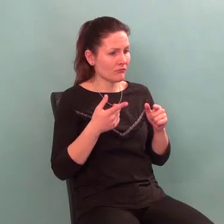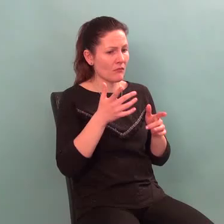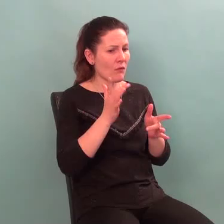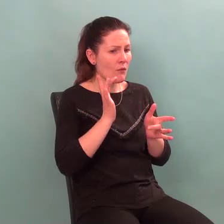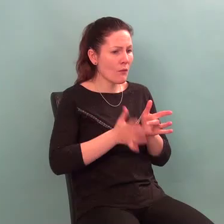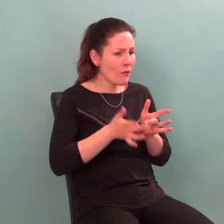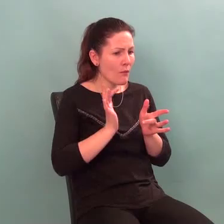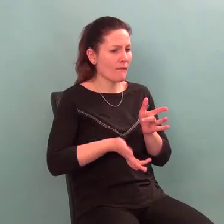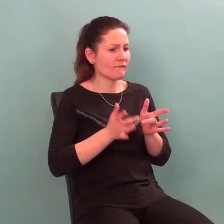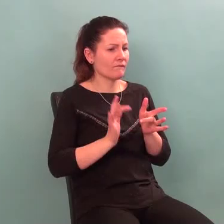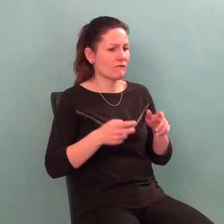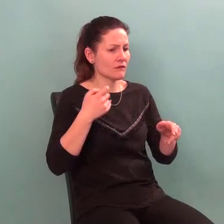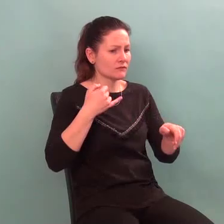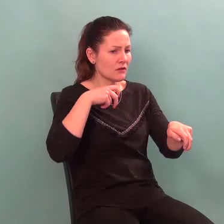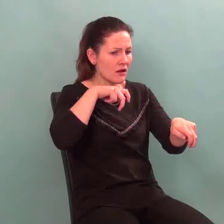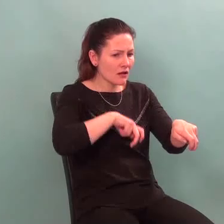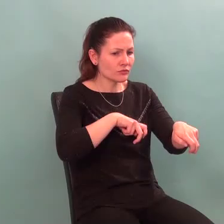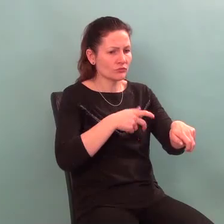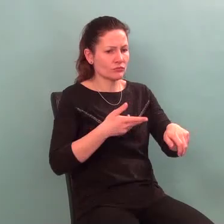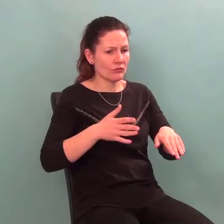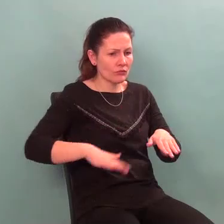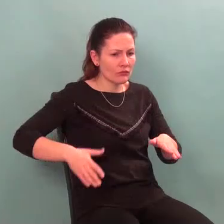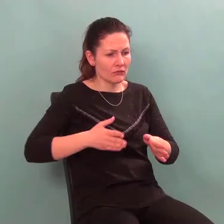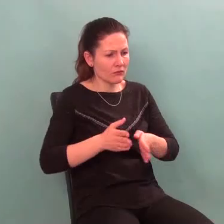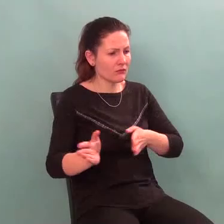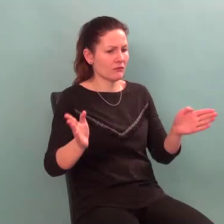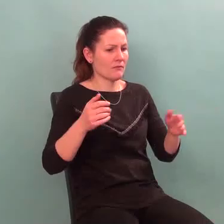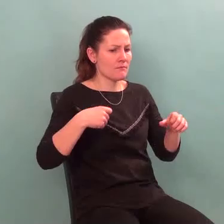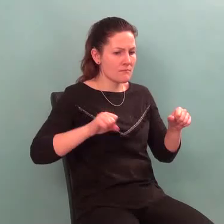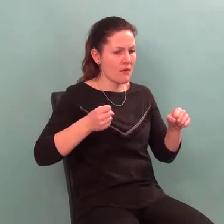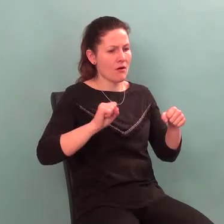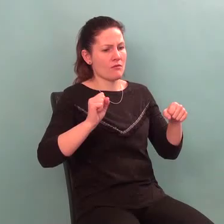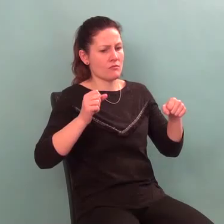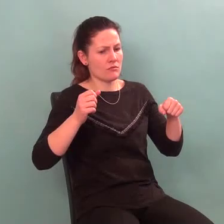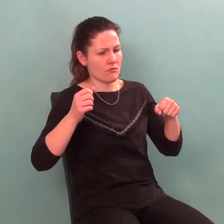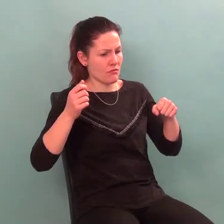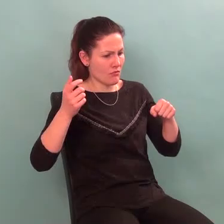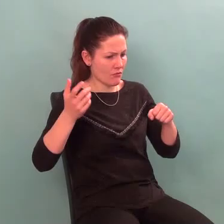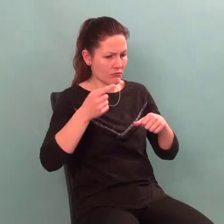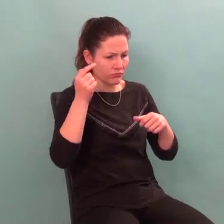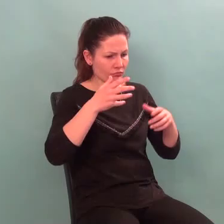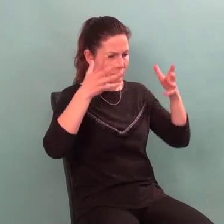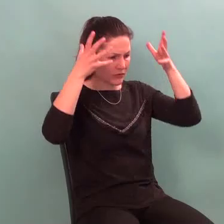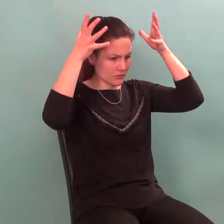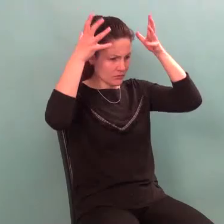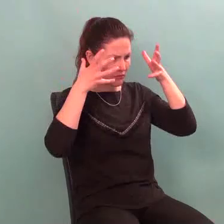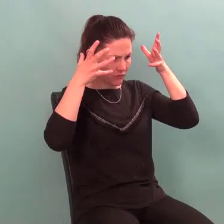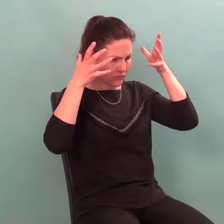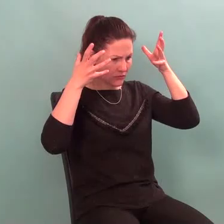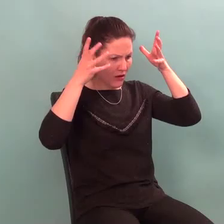Rower, dziecko siedzące z tyłu rowera, hulajnoga, rolki, motor, zawsze trzeba mieć kask na głowie.